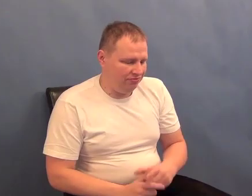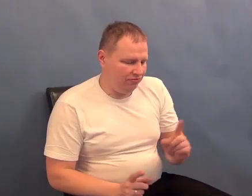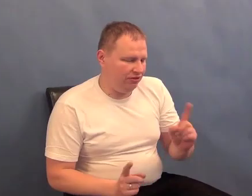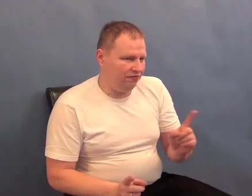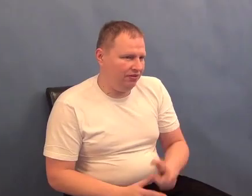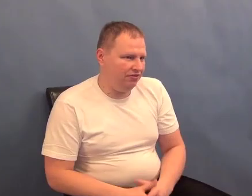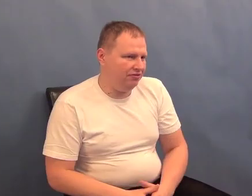Uwaga.